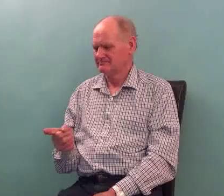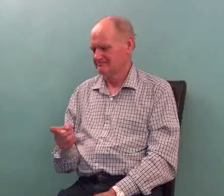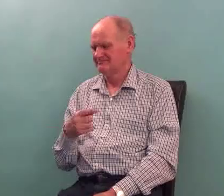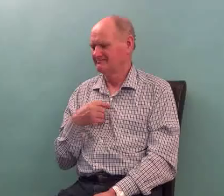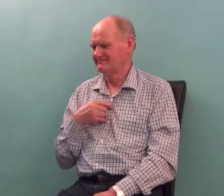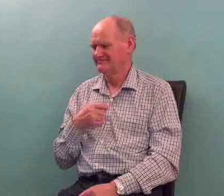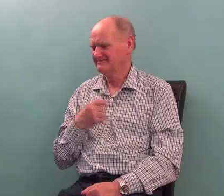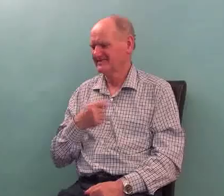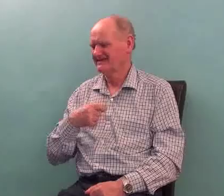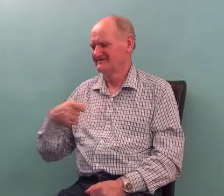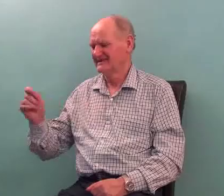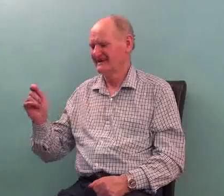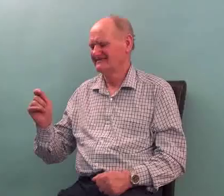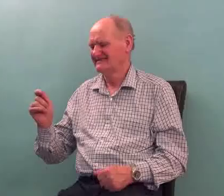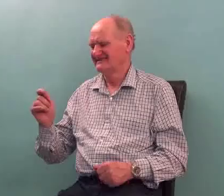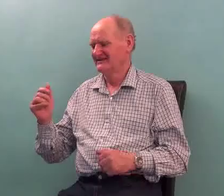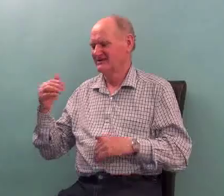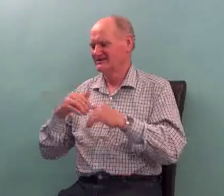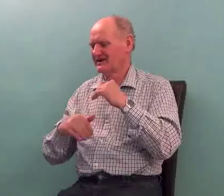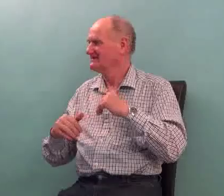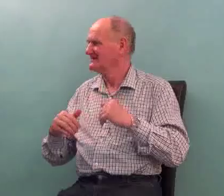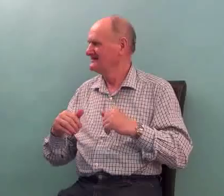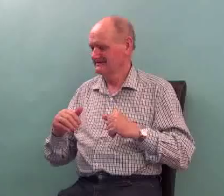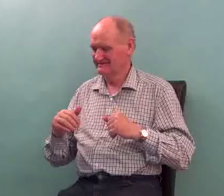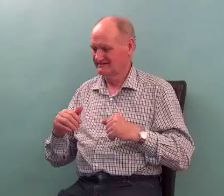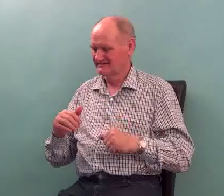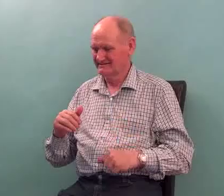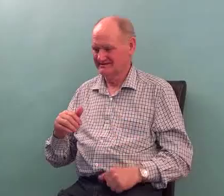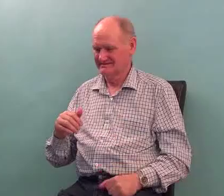Ja wyjeżdżam w góry.